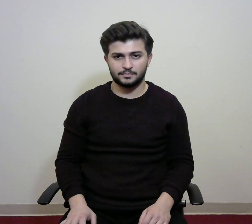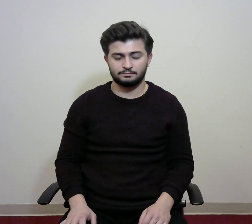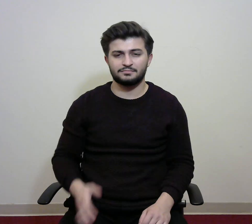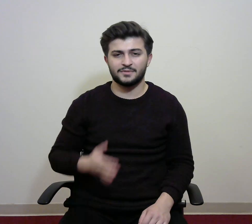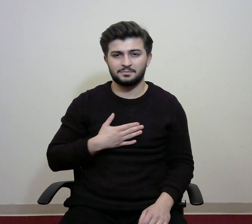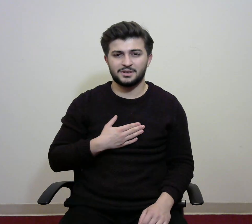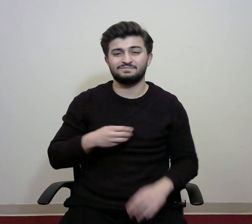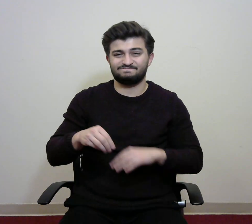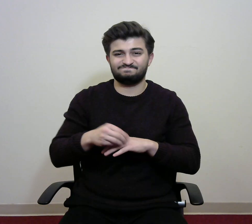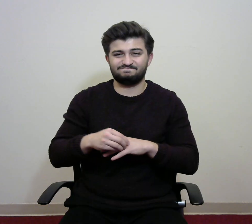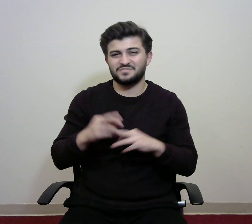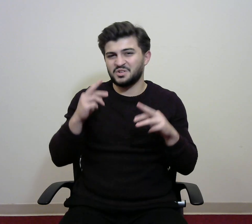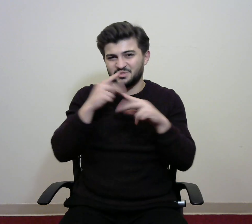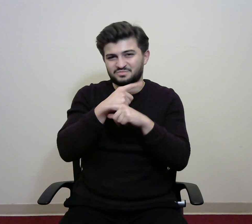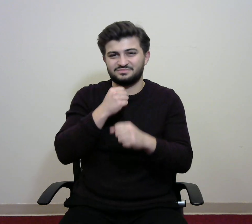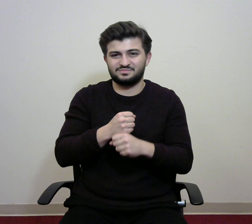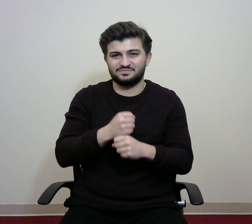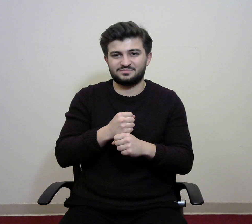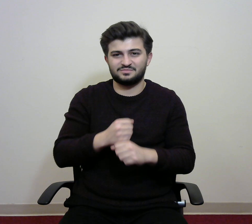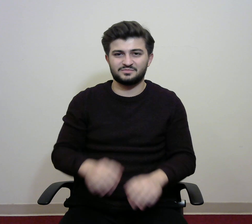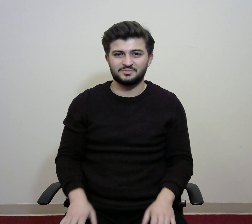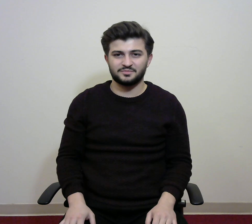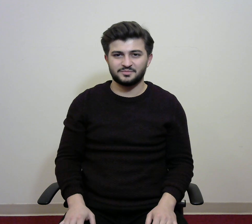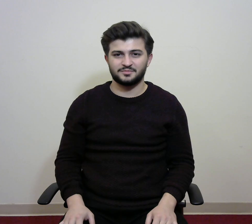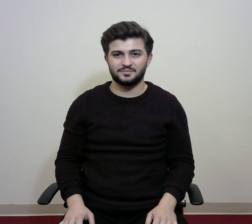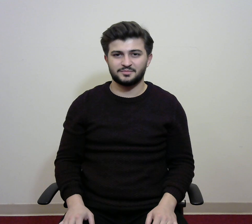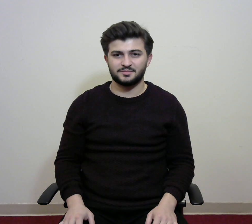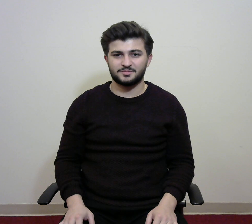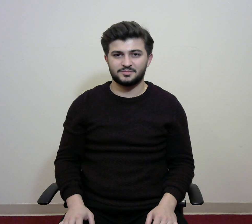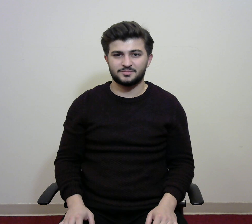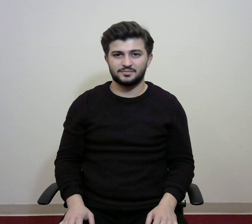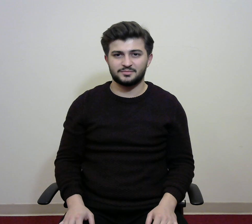Mənim həyat yoldaşım səhv edib